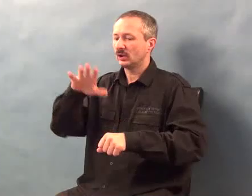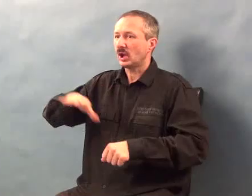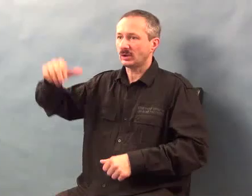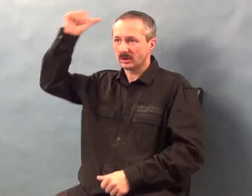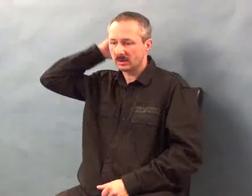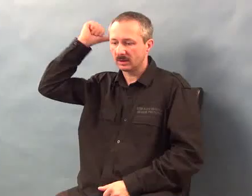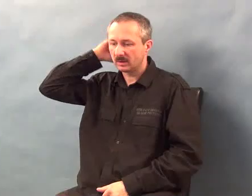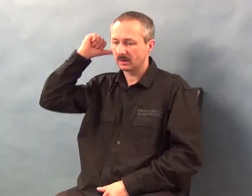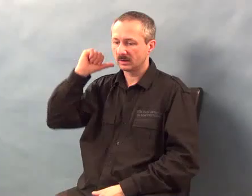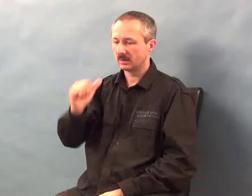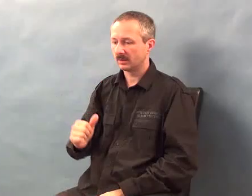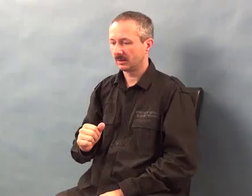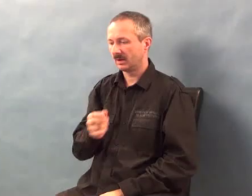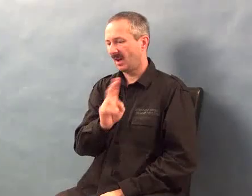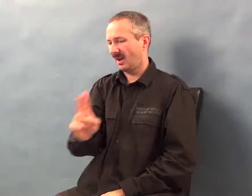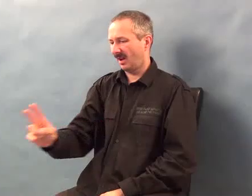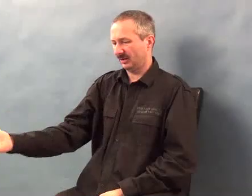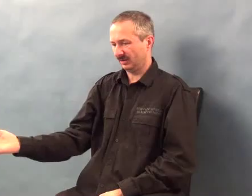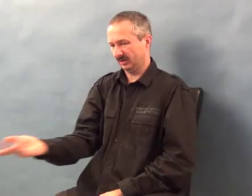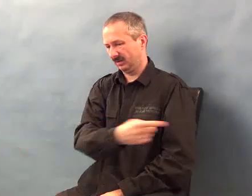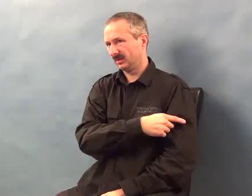Przecież to każdy ma.